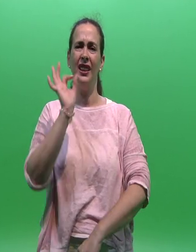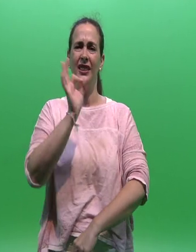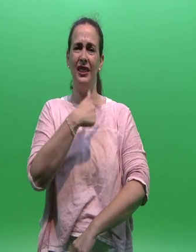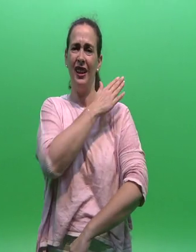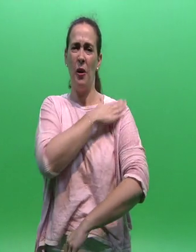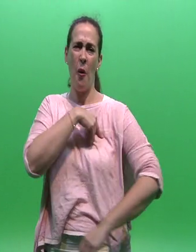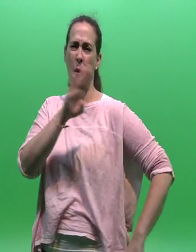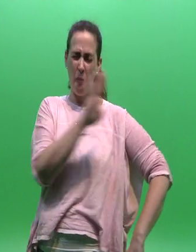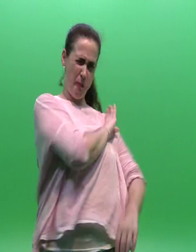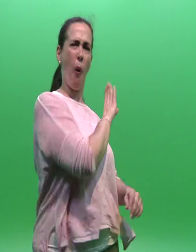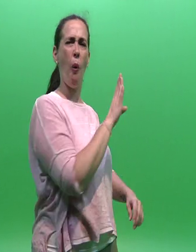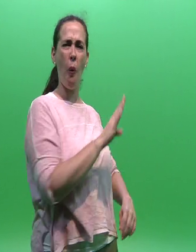Sí, em vaig donar un cop a l'espatlla i em va tirar enrere.